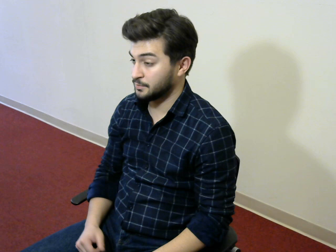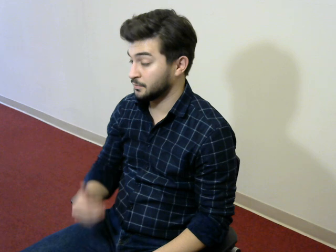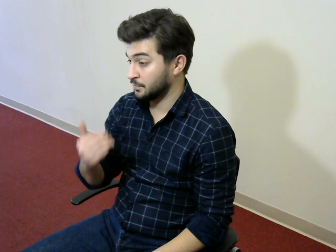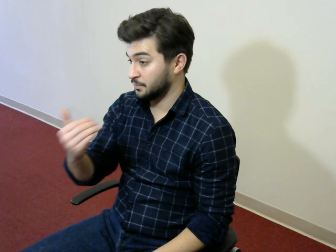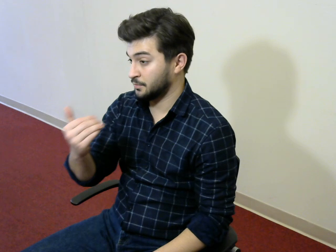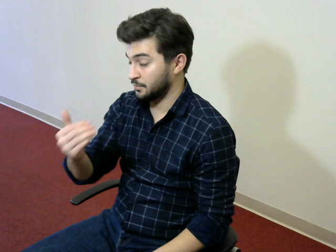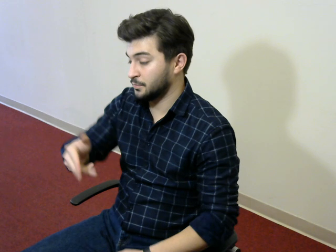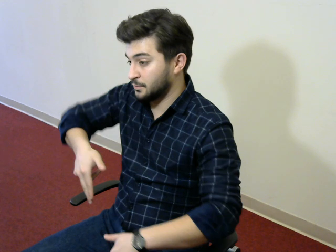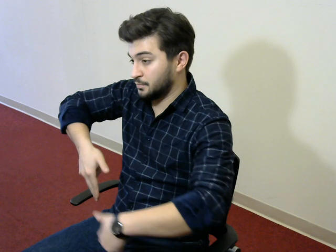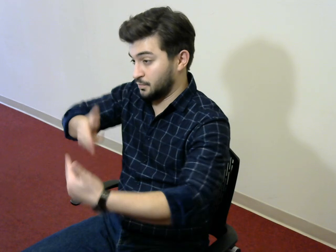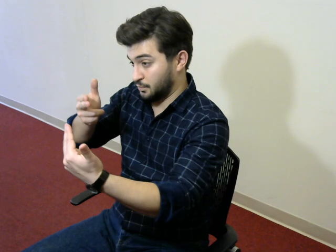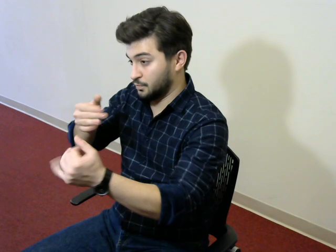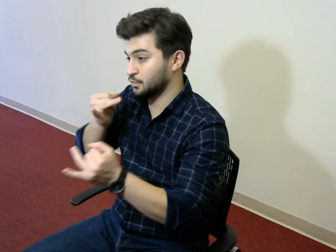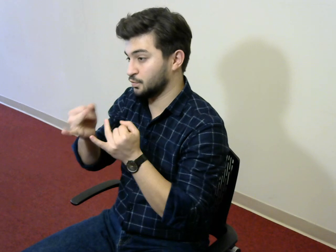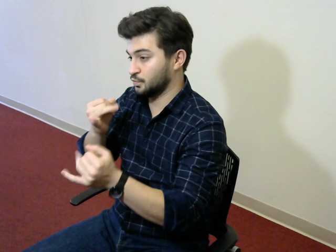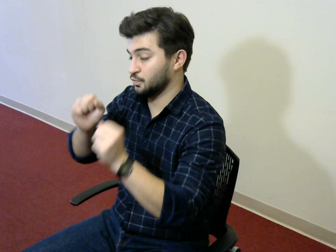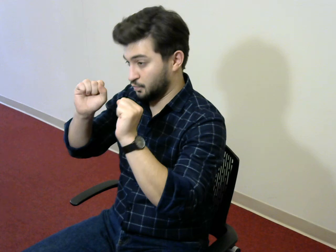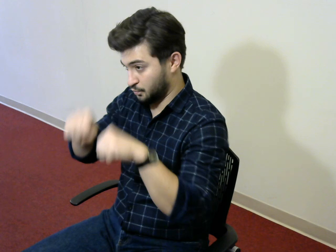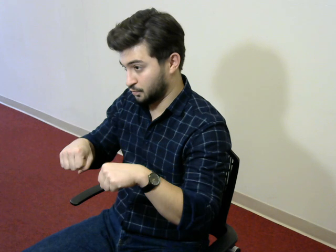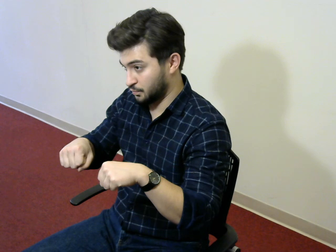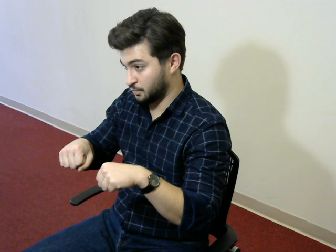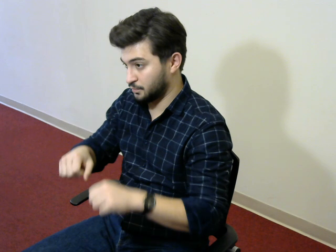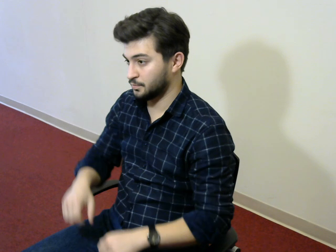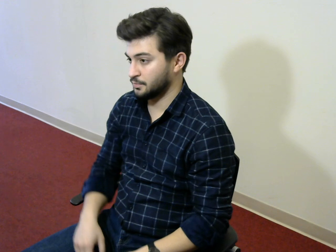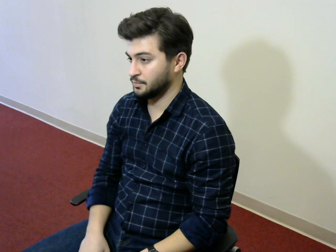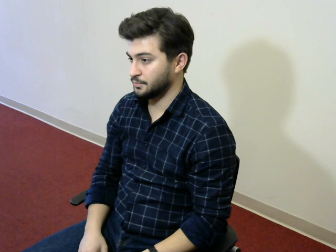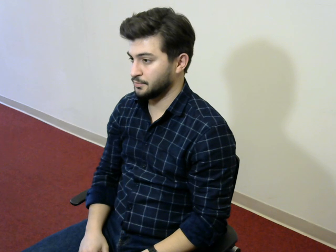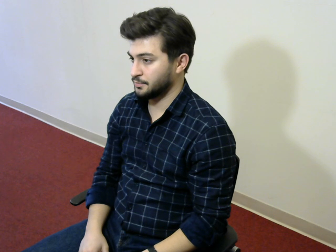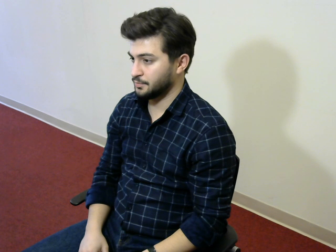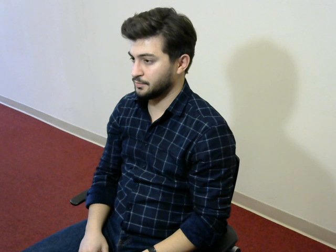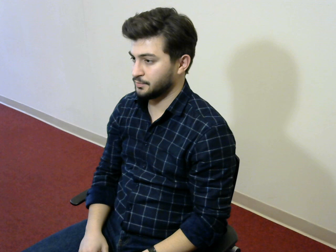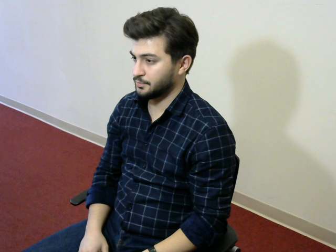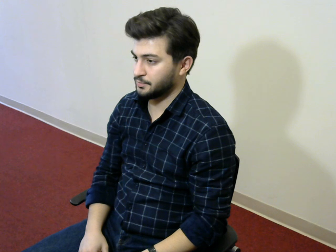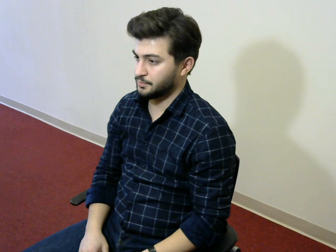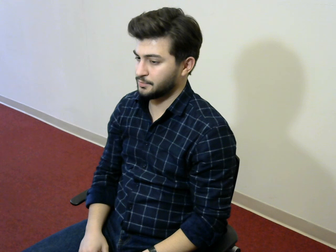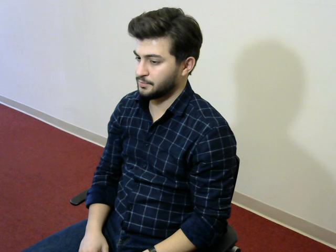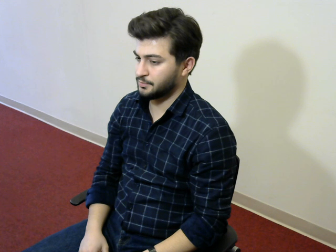Sizinlə görüntülü danışmaq olar?